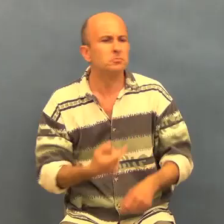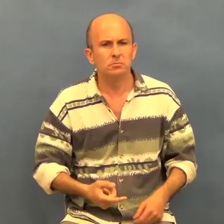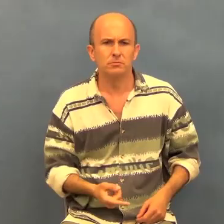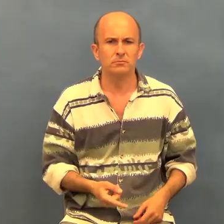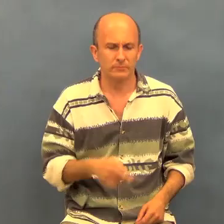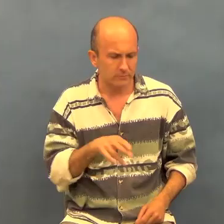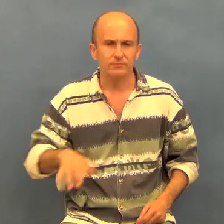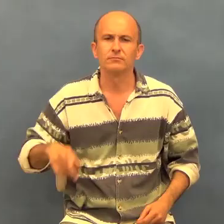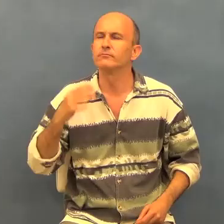Patrzy na chłopaka, który chciał rzucić.